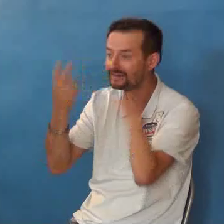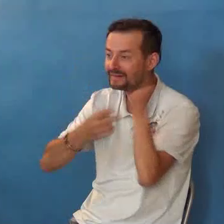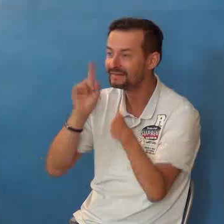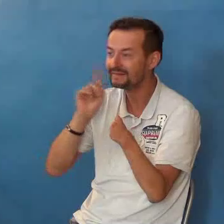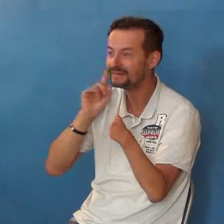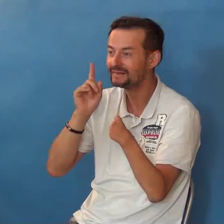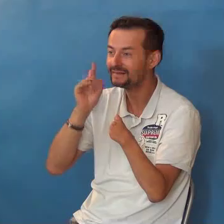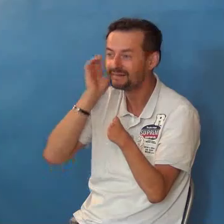Chłopak, dziewczyna.